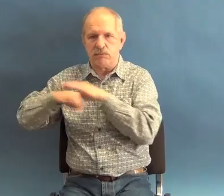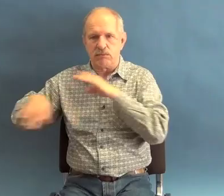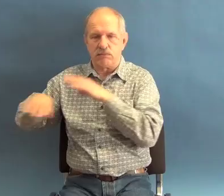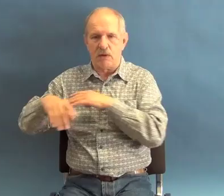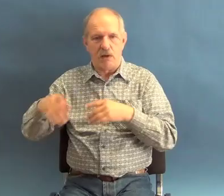Śpiący mężczyzna nie wie co się wydarzyło.